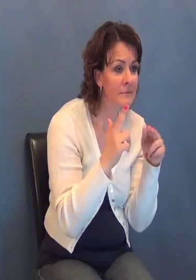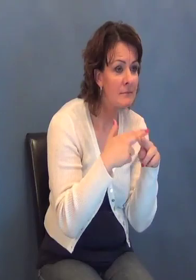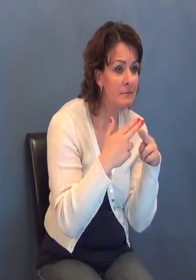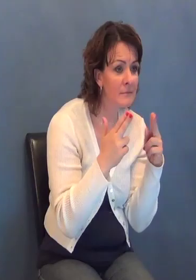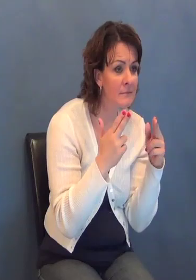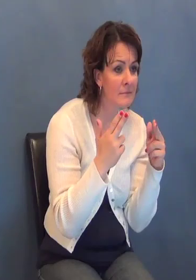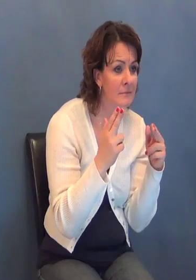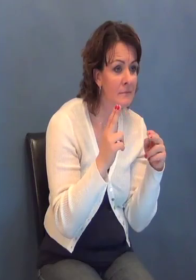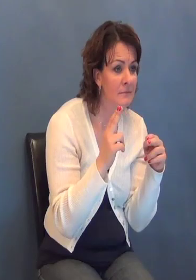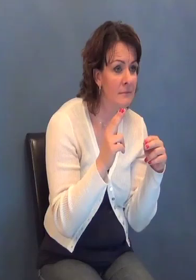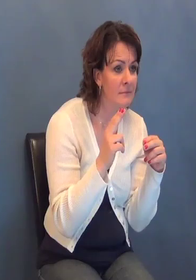Który?